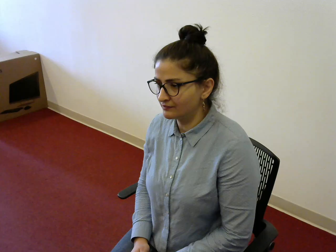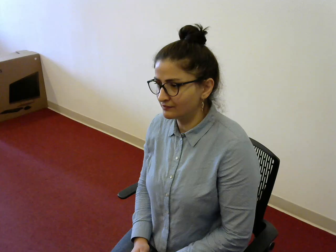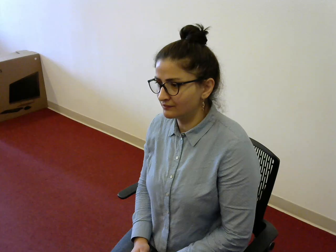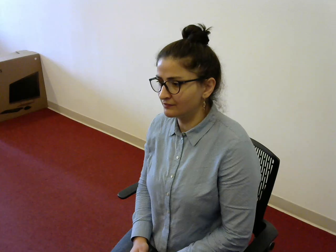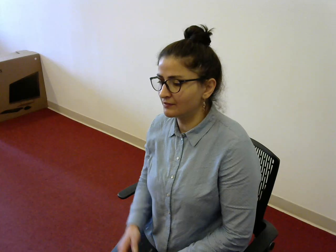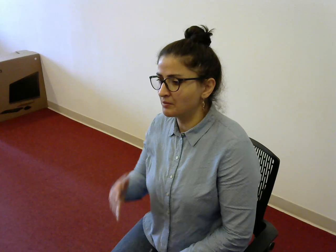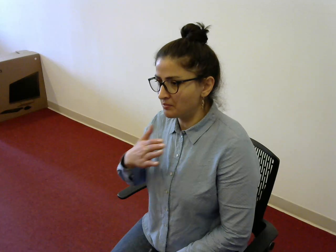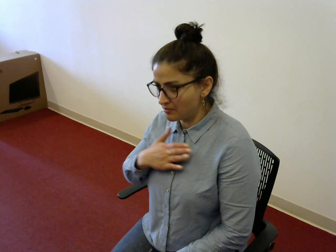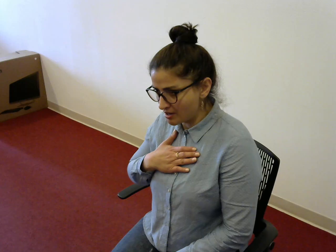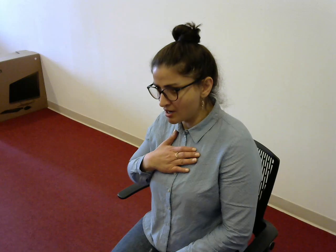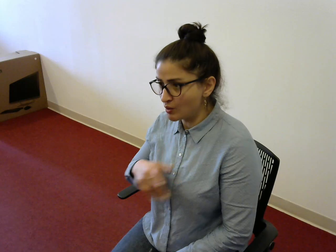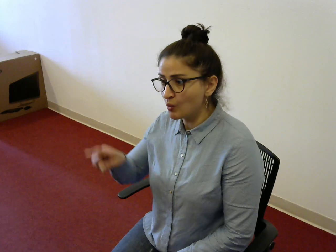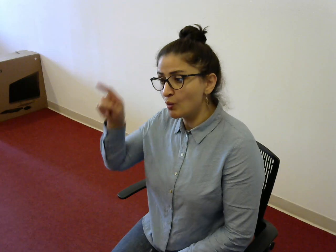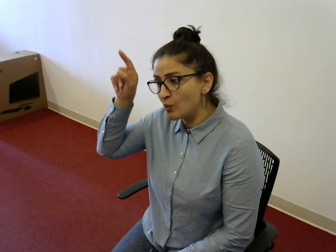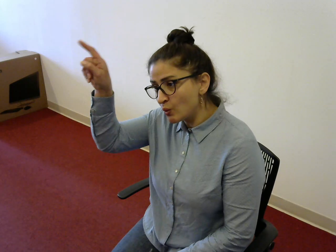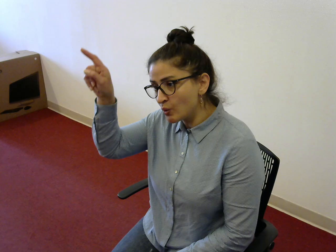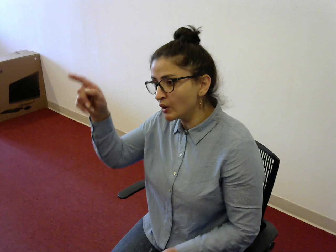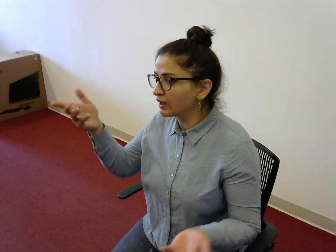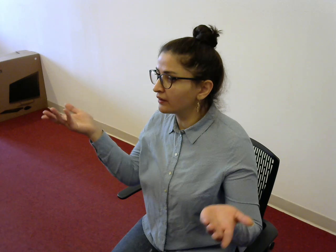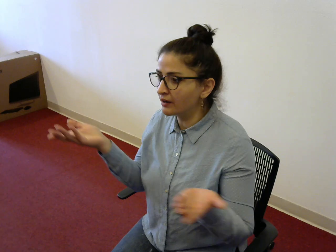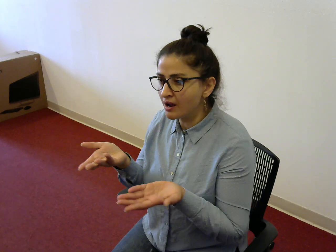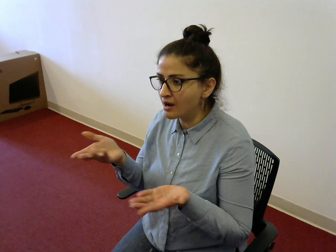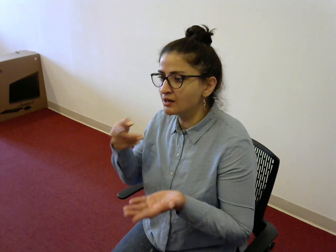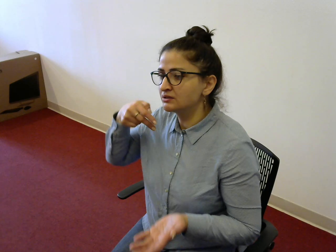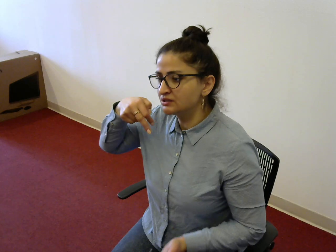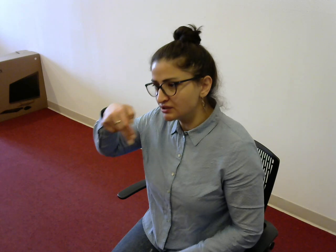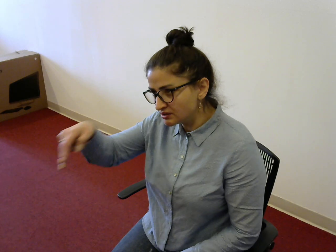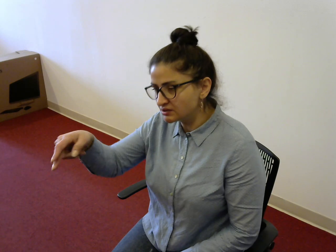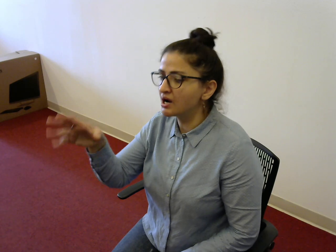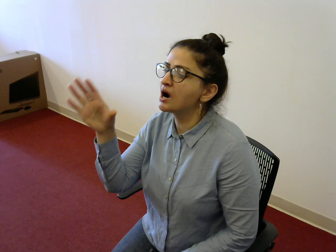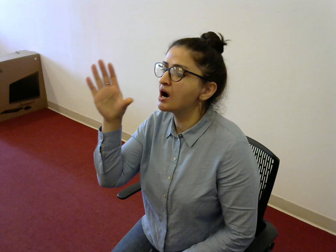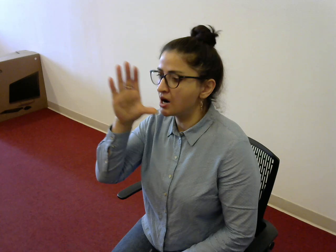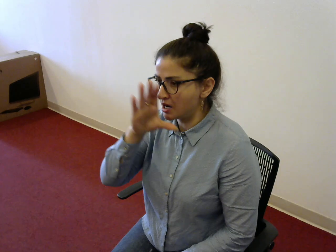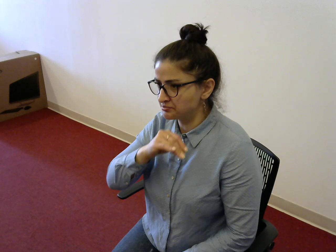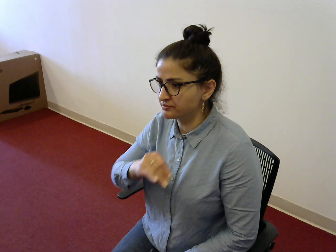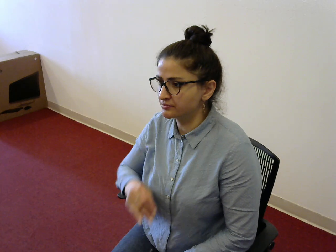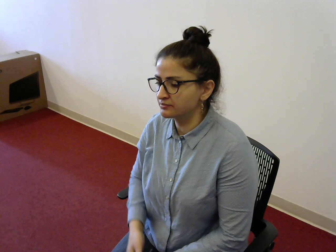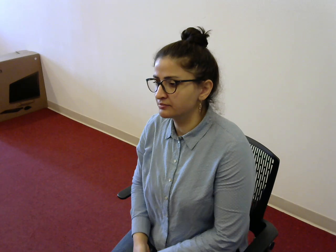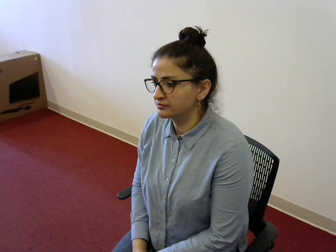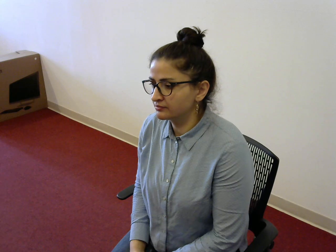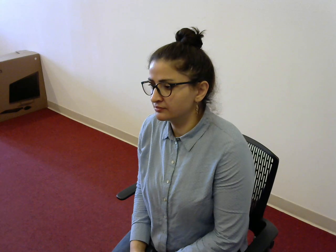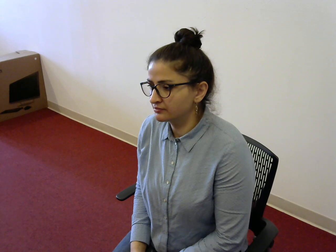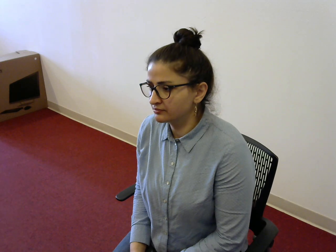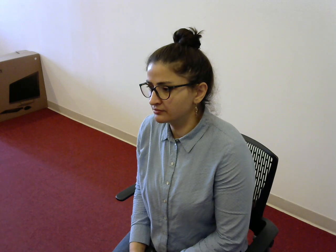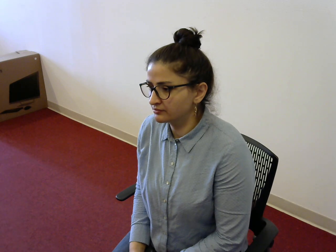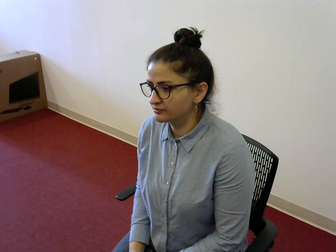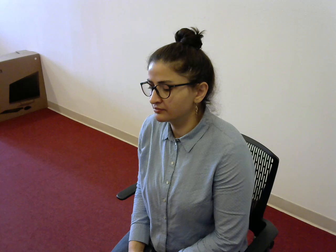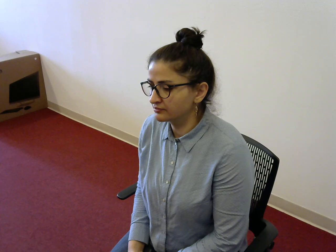Mən ora necə gedə bilərəm?